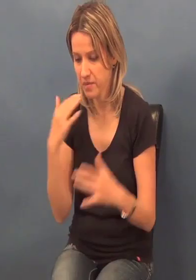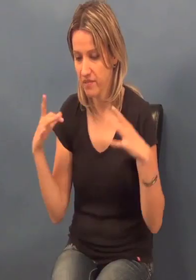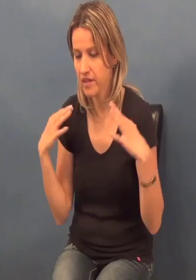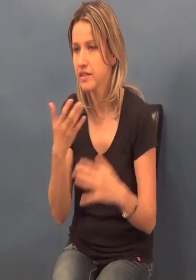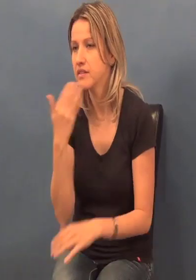Nie ma wolnego.